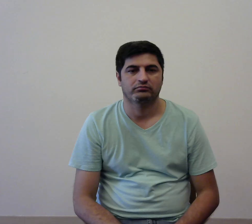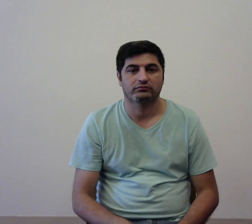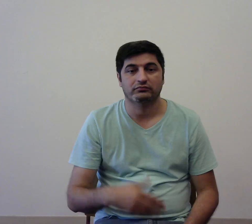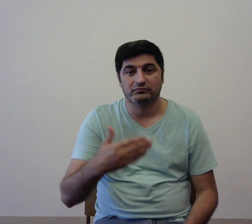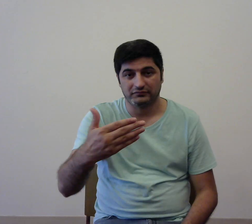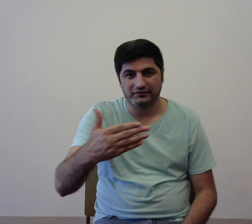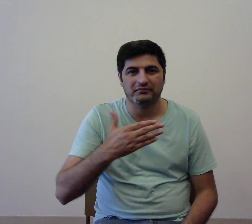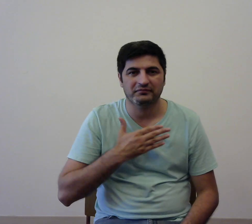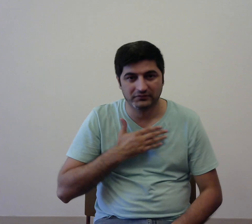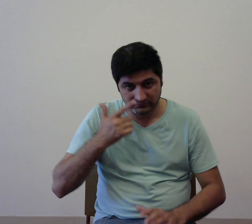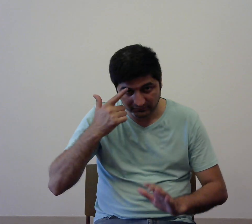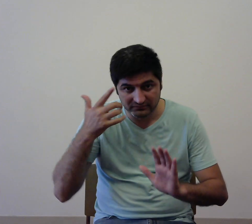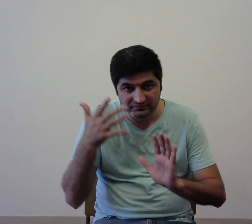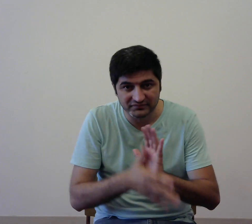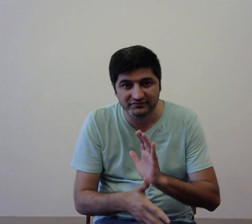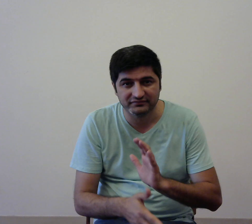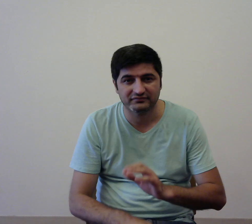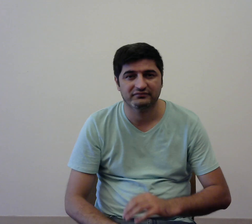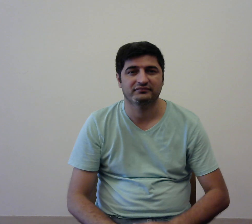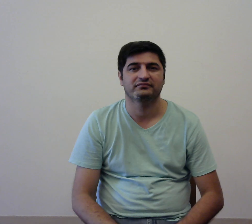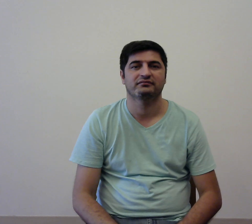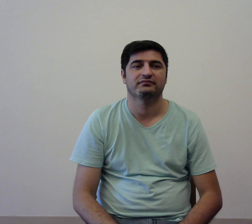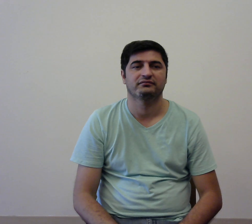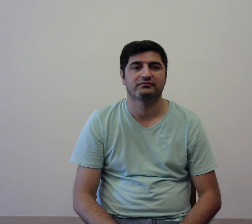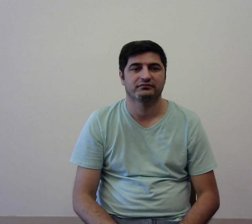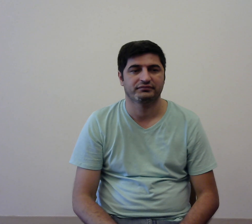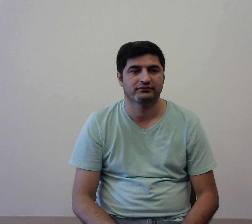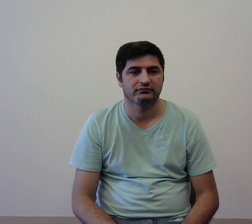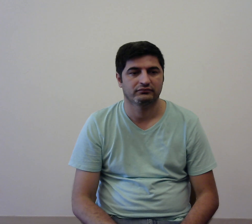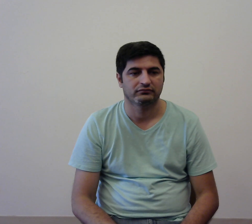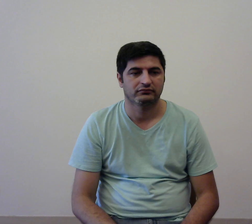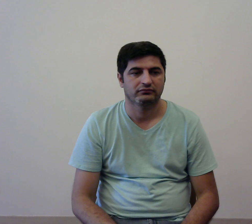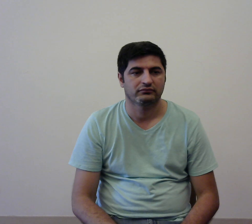Siz məni başa düşürsüz?